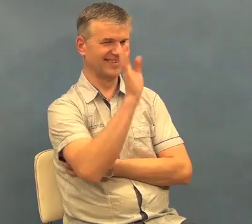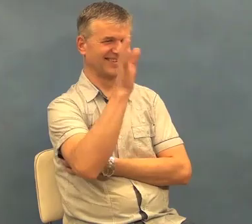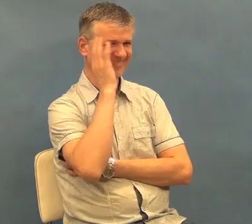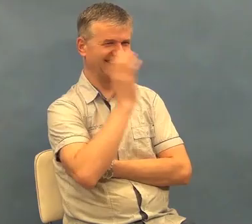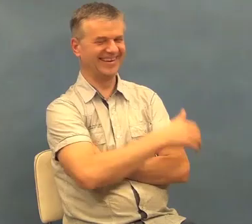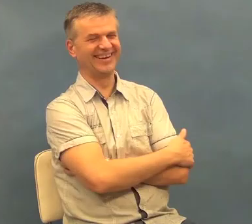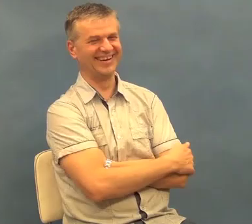Wiem.